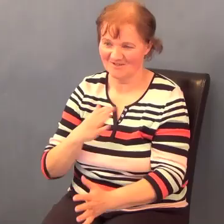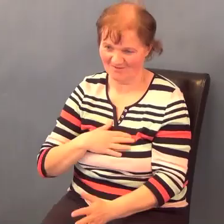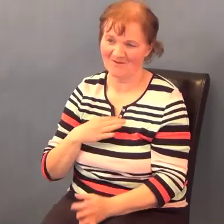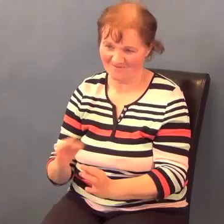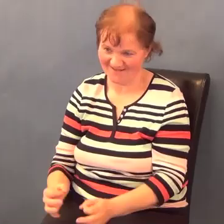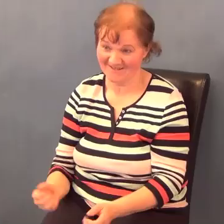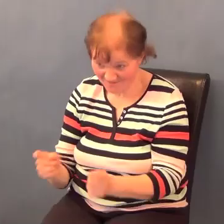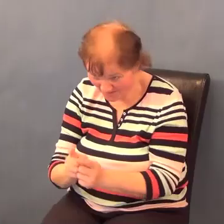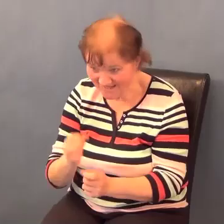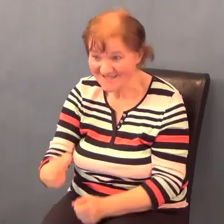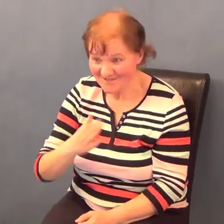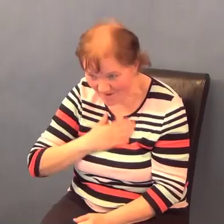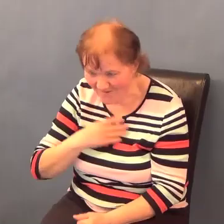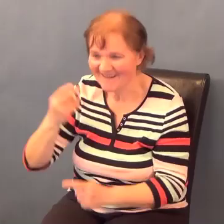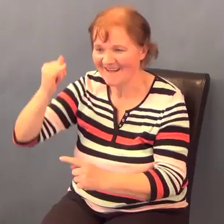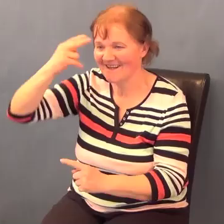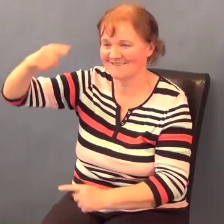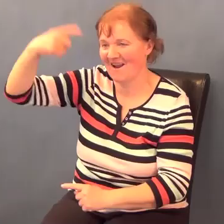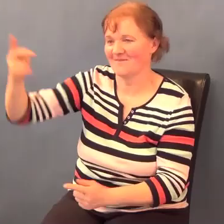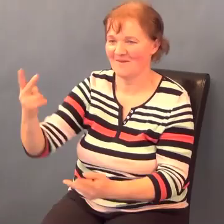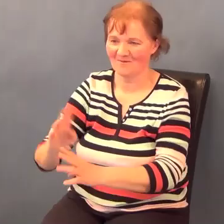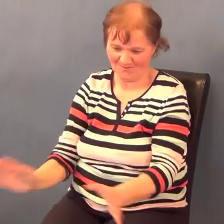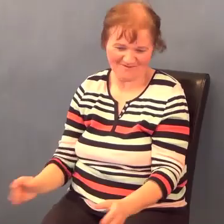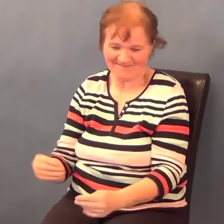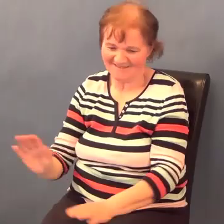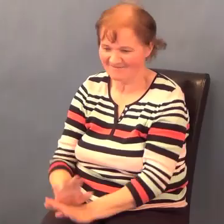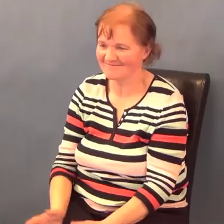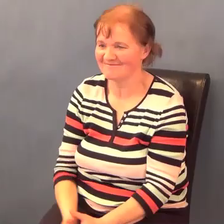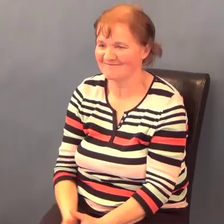Spotkanie teraz w sobotę i jeszcze w następną niedzielę dwudziestego ósmego i nic więcej, koniec.